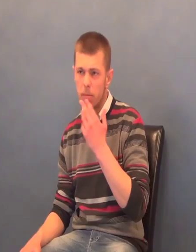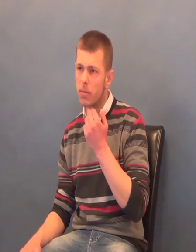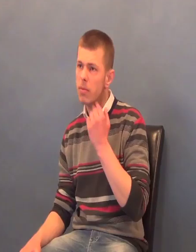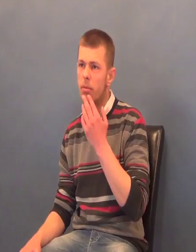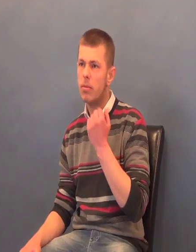Nie ma, nie ma.